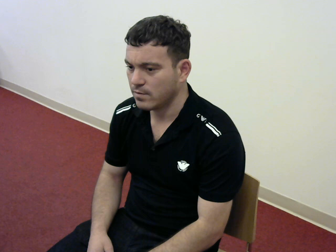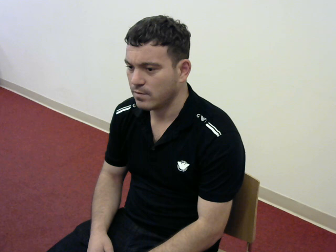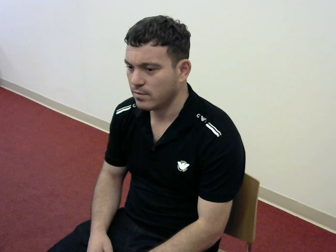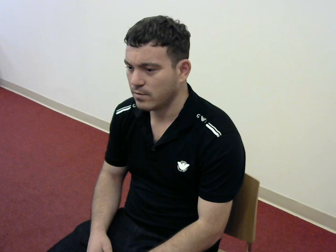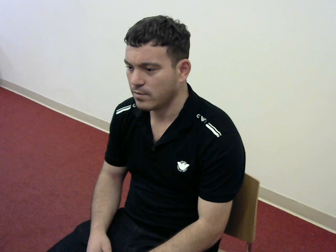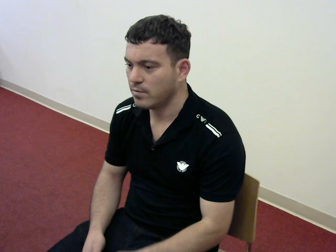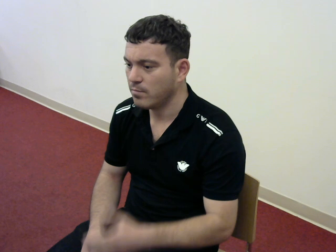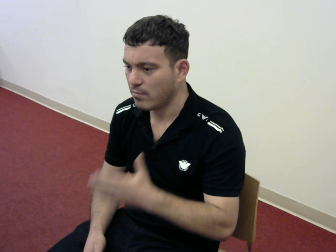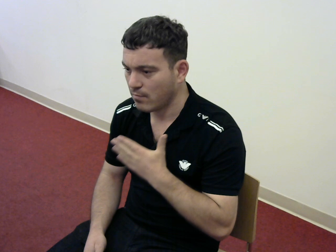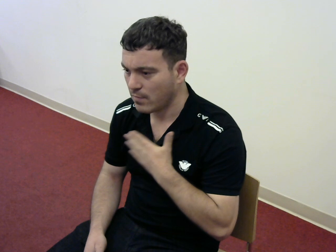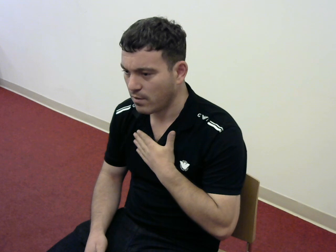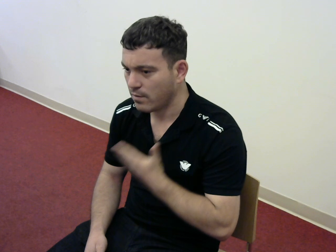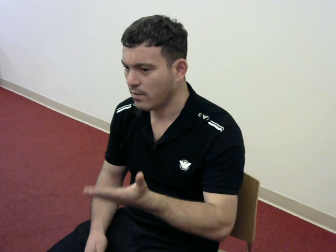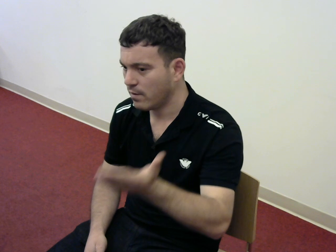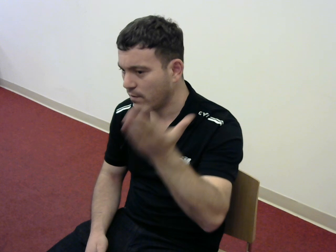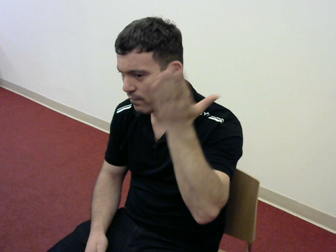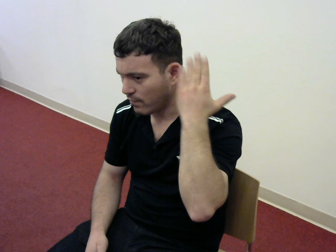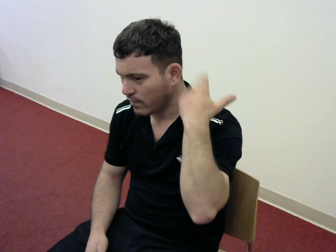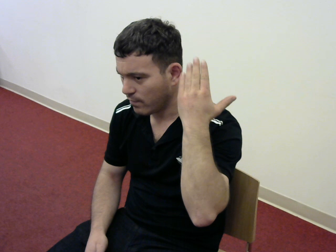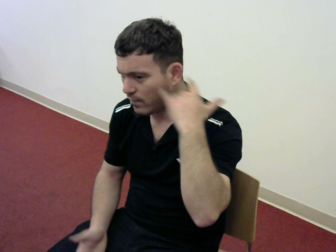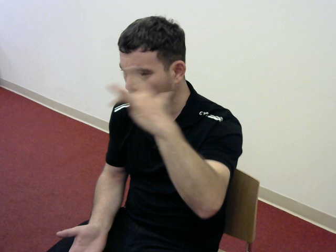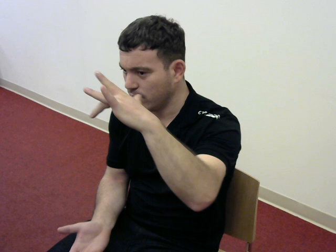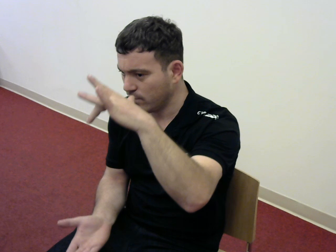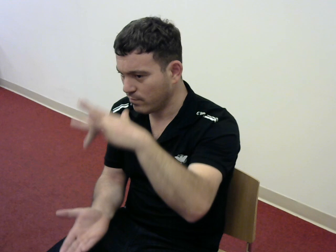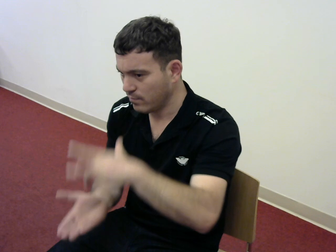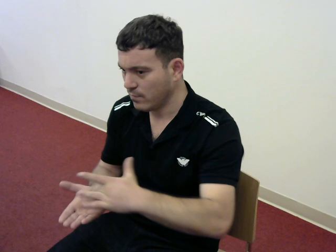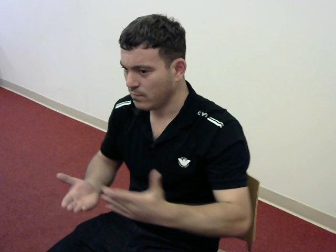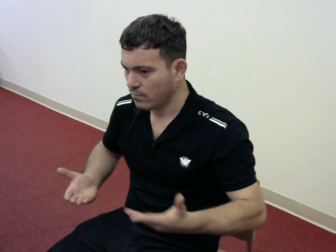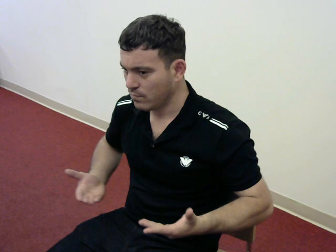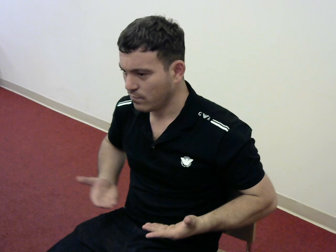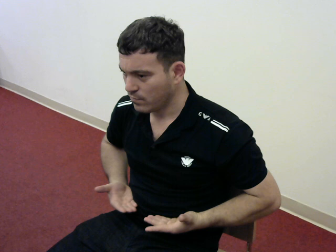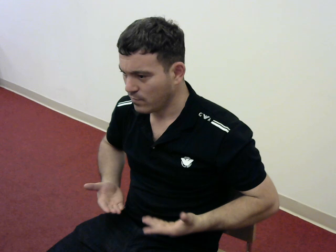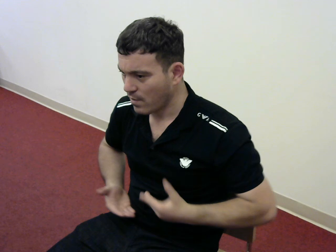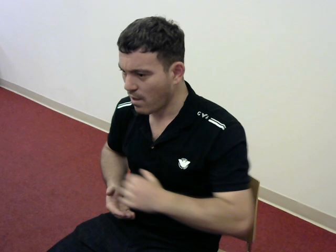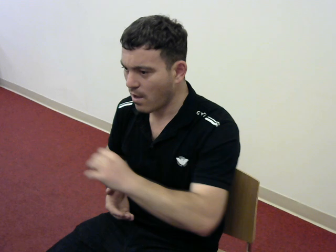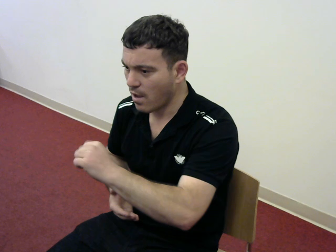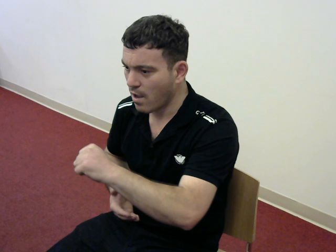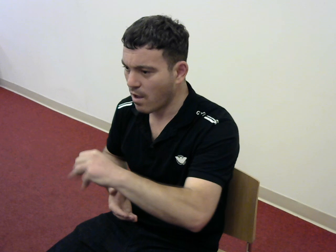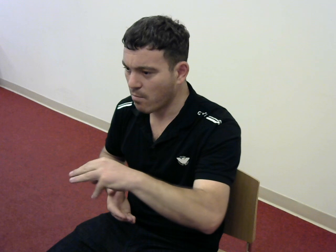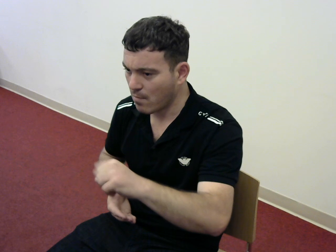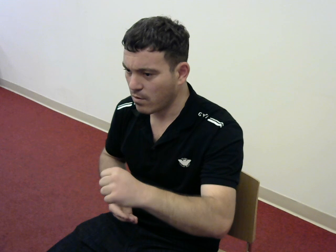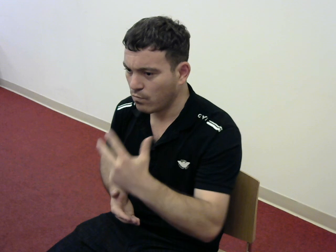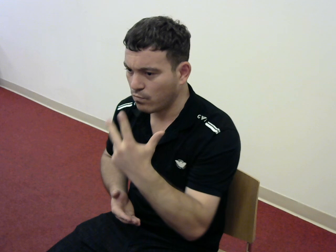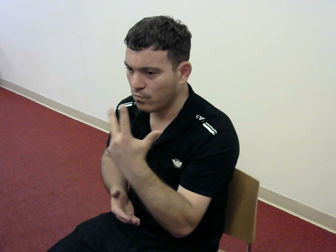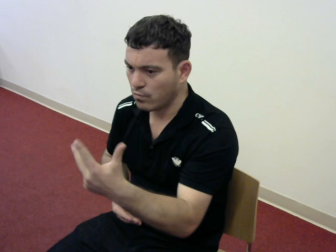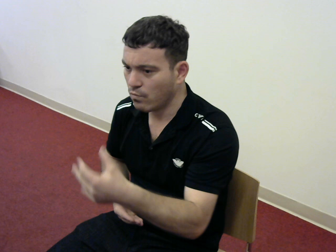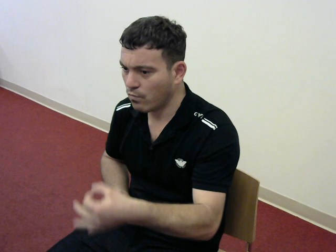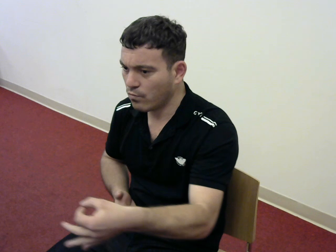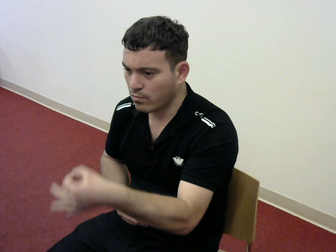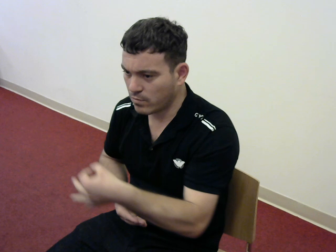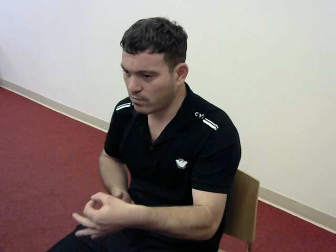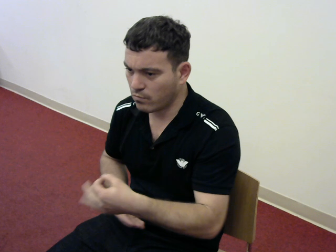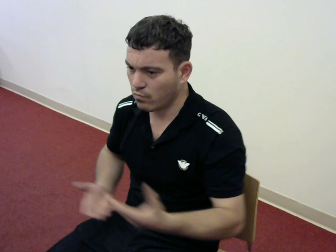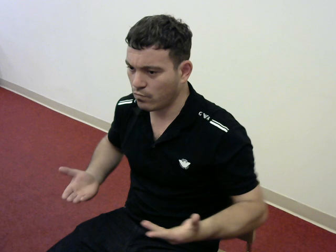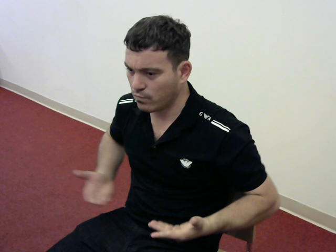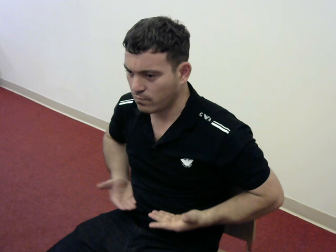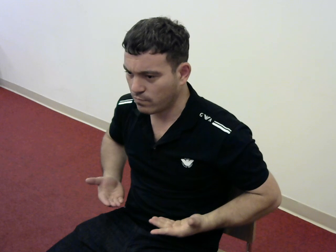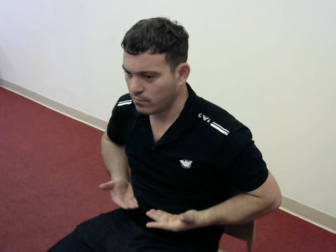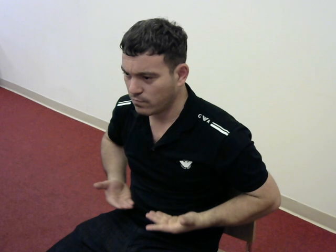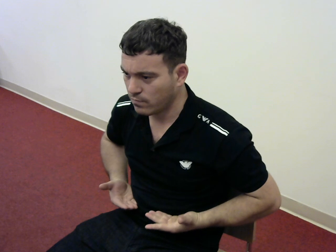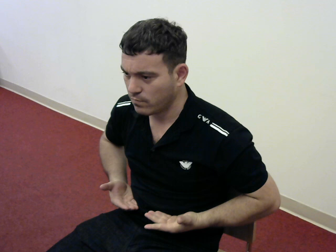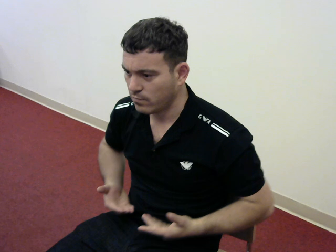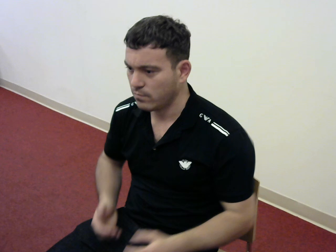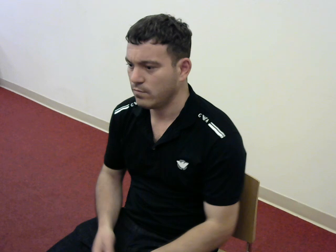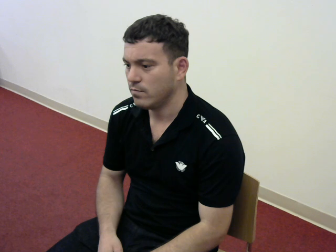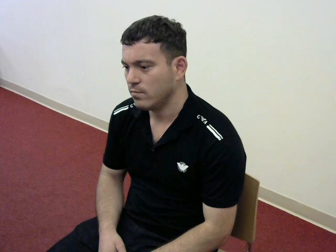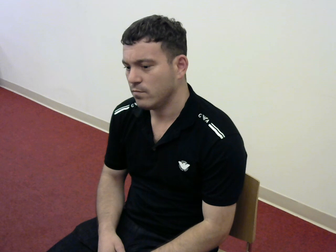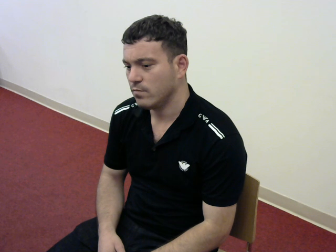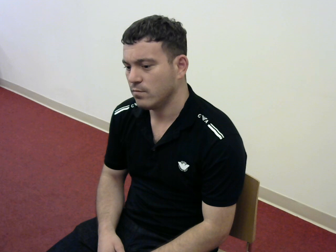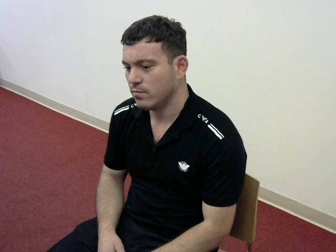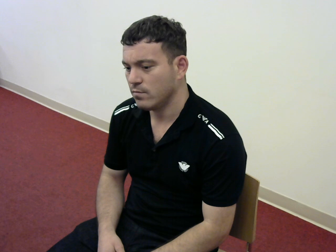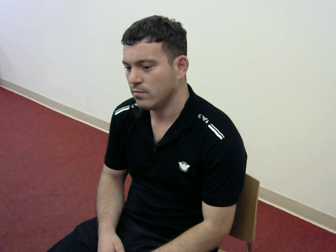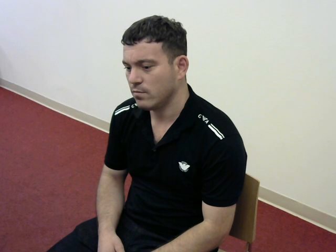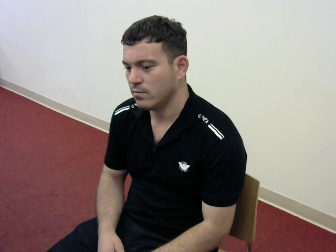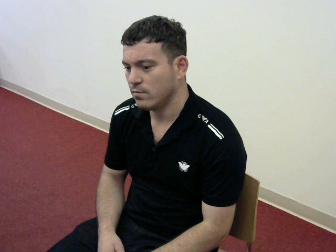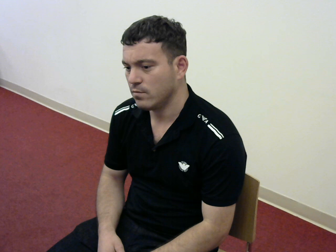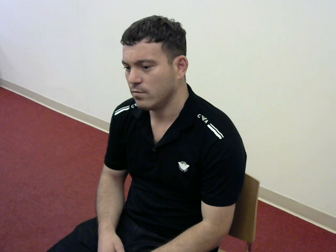Mən əvvəl mərkəzdə yaşamışam, amma indi 3-cü mikrorayonda yaşayıram